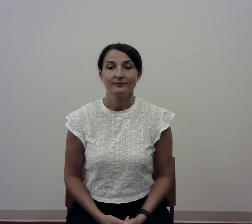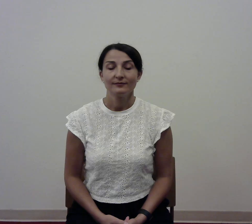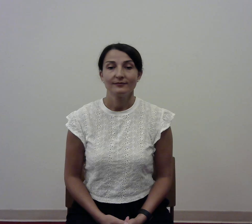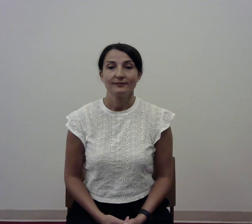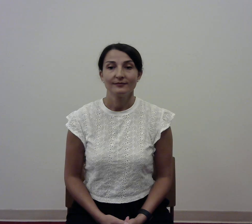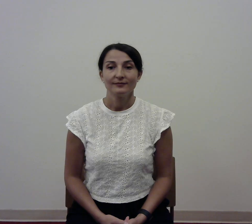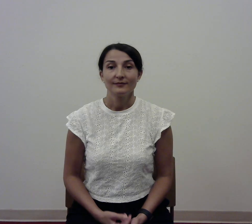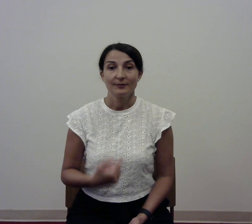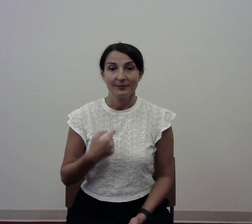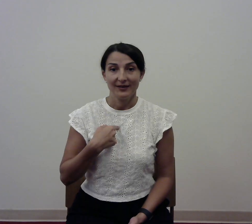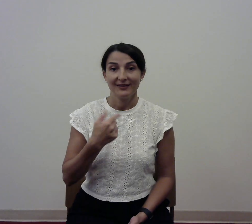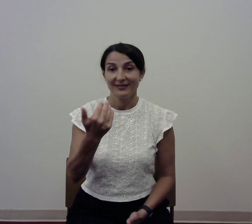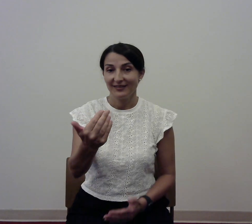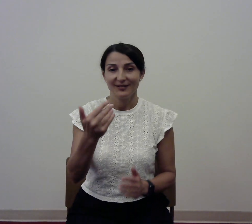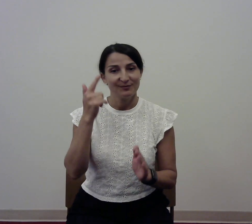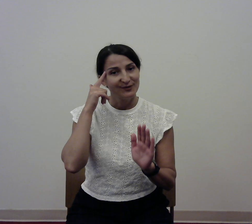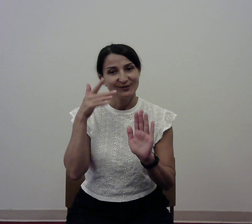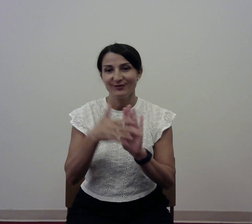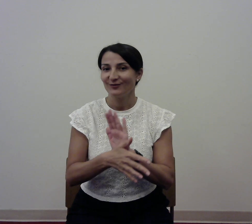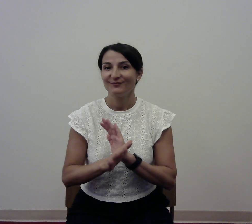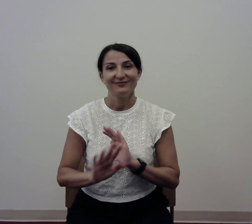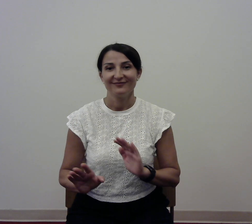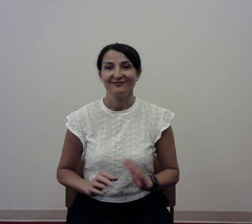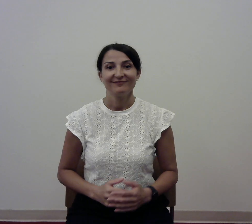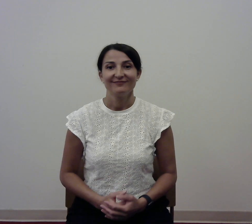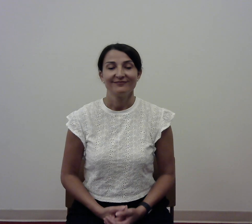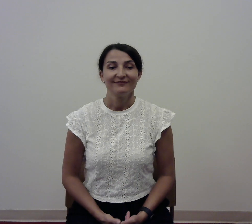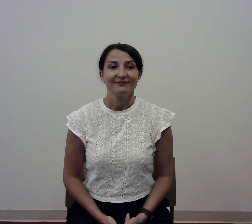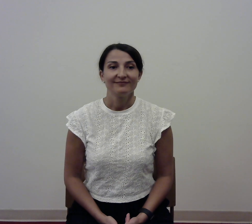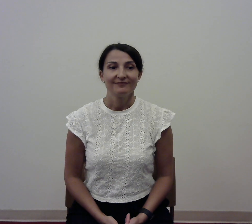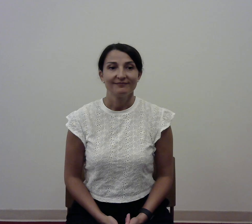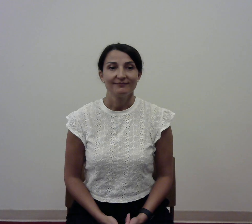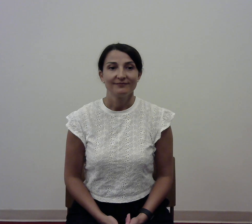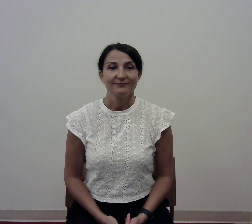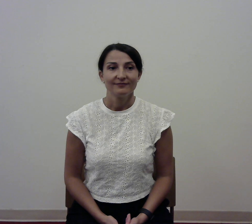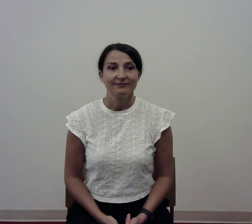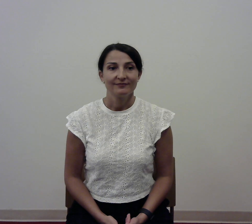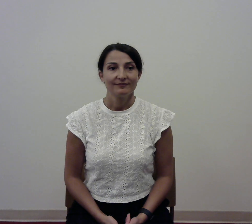Mən sizi başa düşmürəm